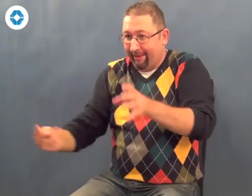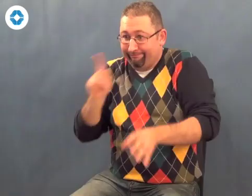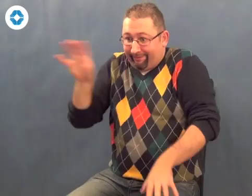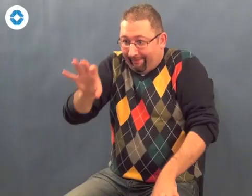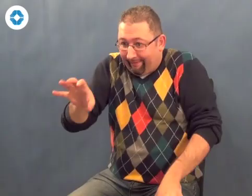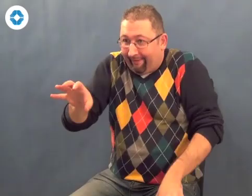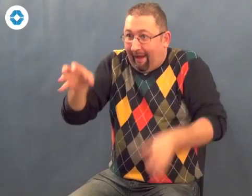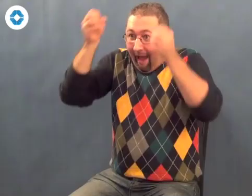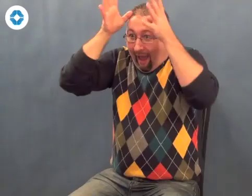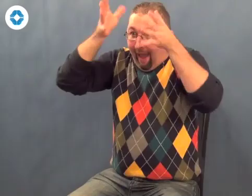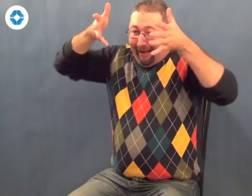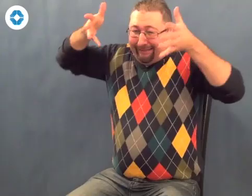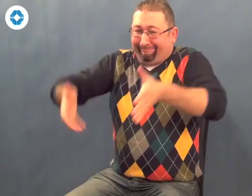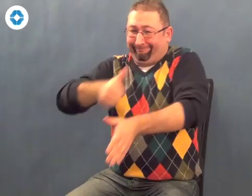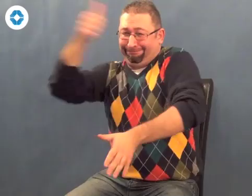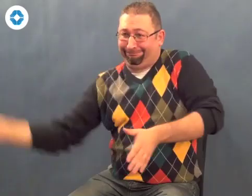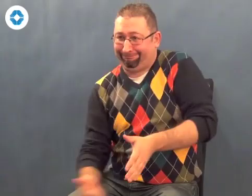Chłopak to widział, włosy stanęły mu dęba, szybko zbiega po schodach na dół.